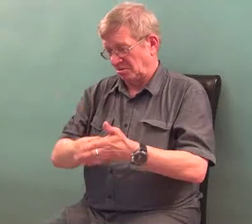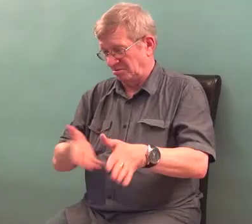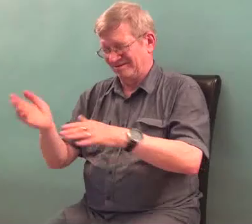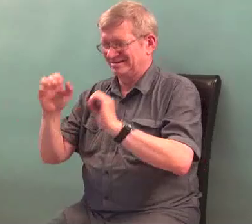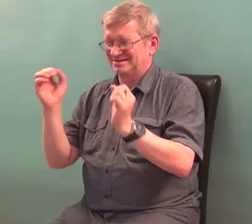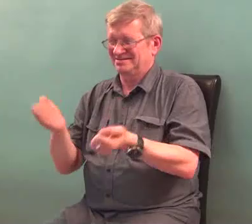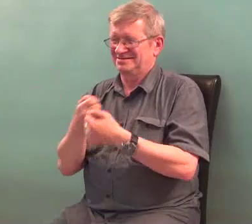Niemożliwe.